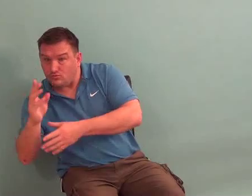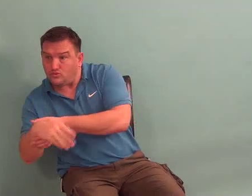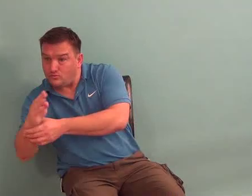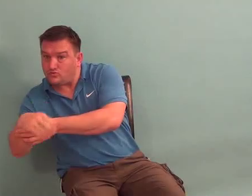Dobrze.